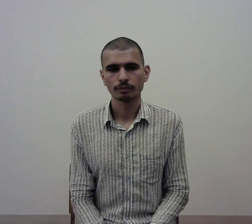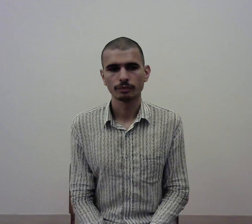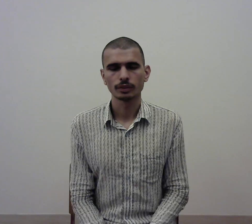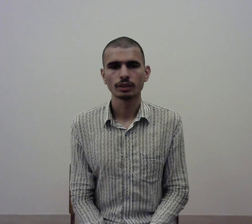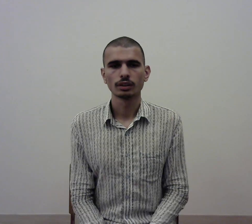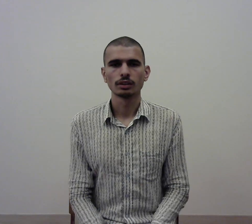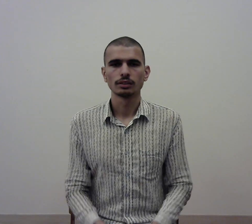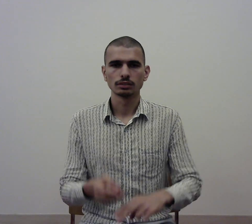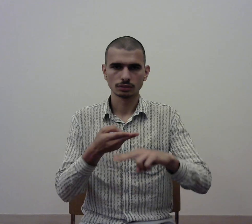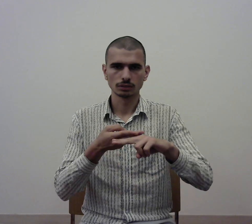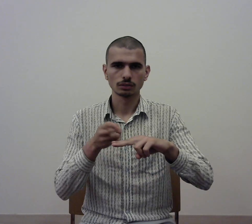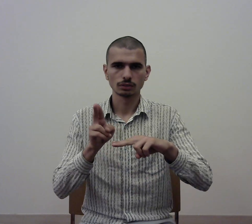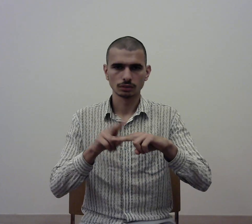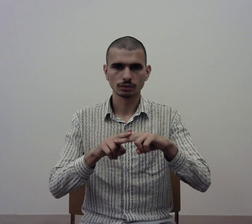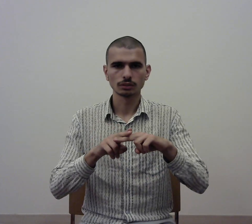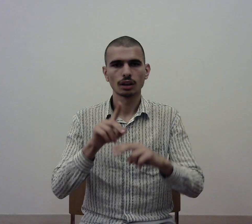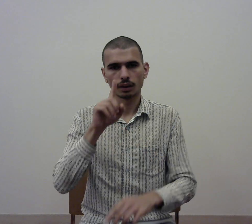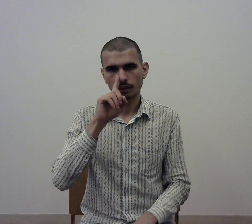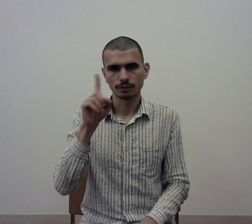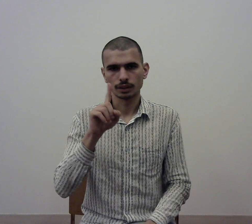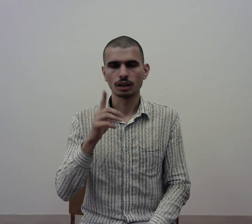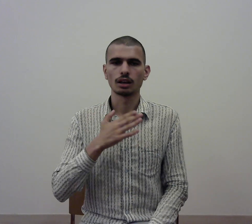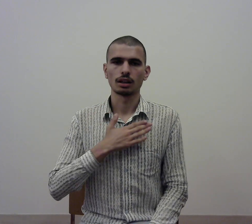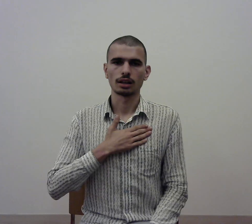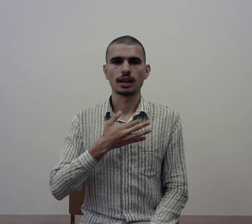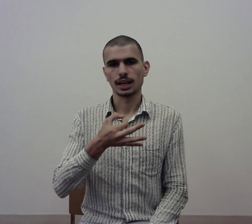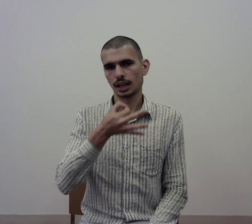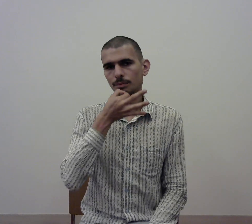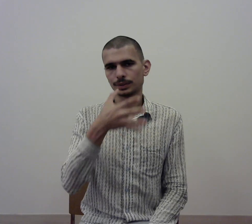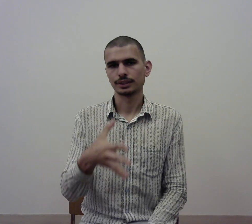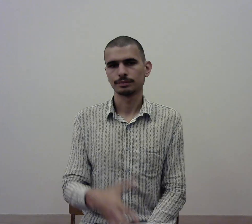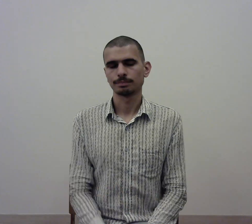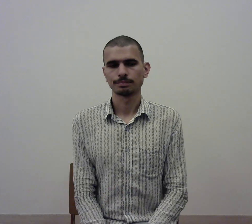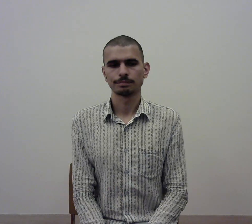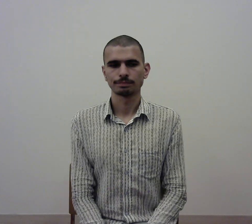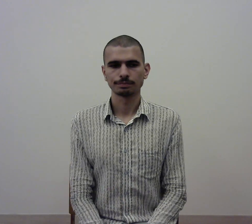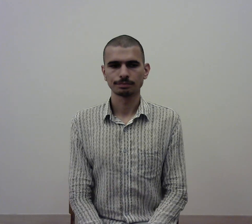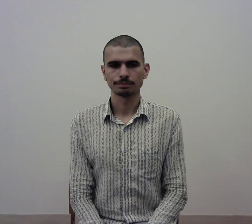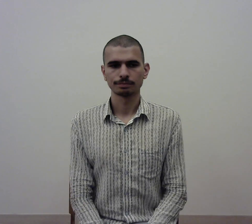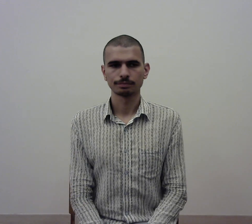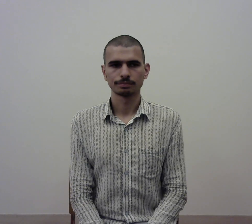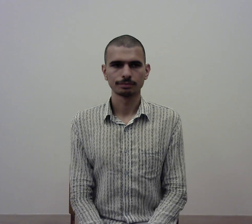Bu ətir mənim xoşuma gəlir